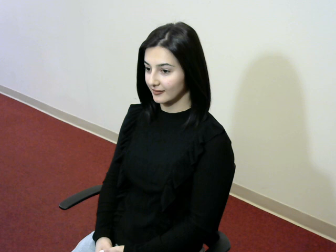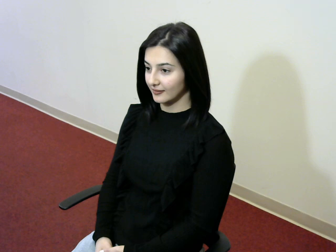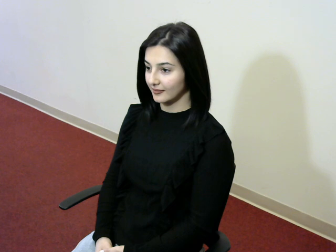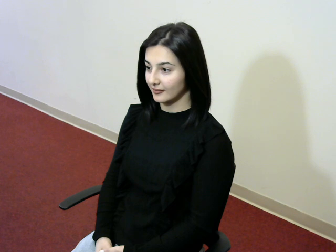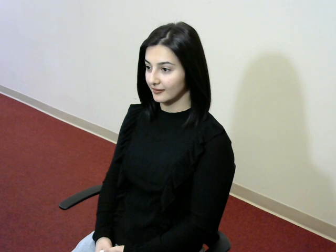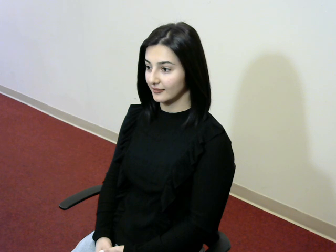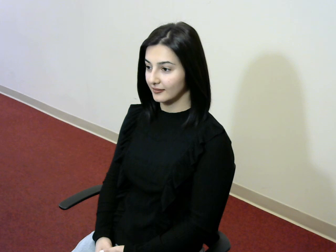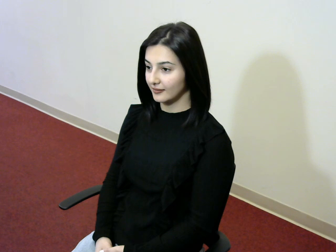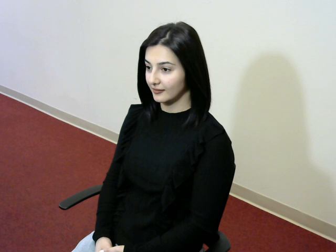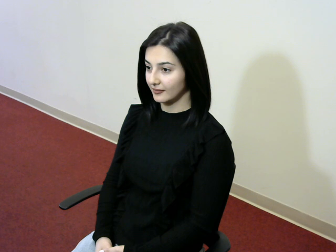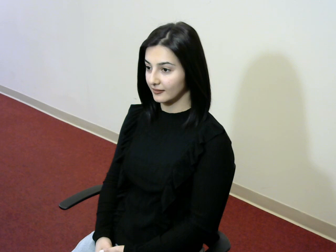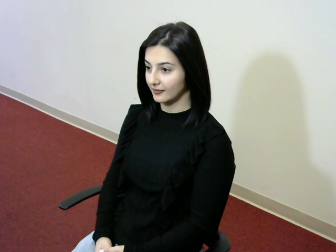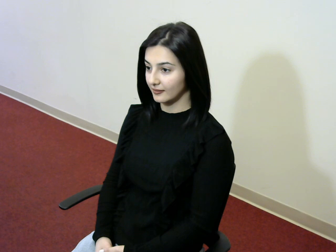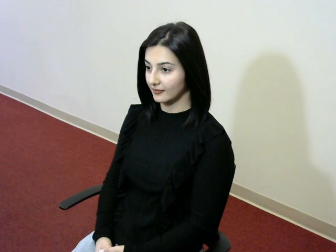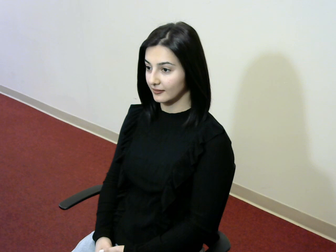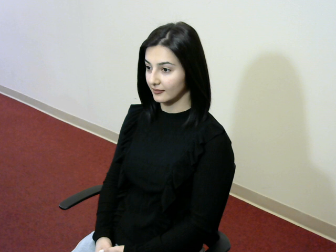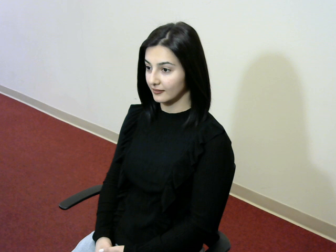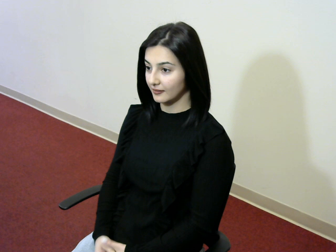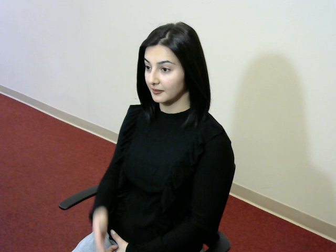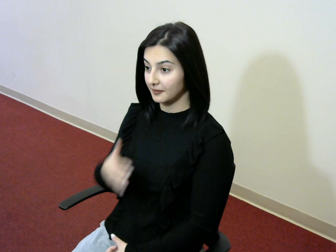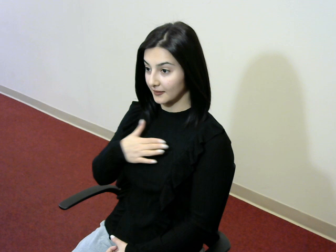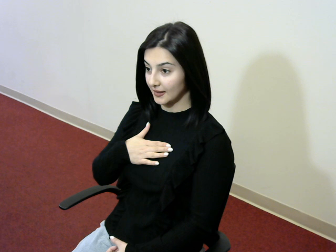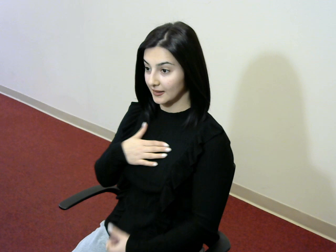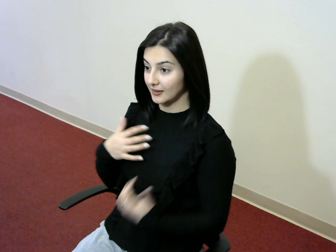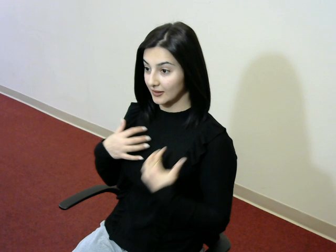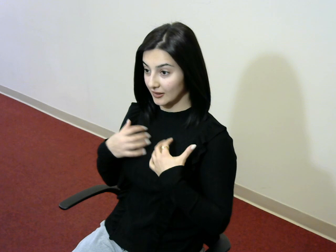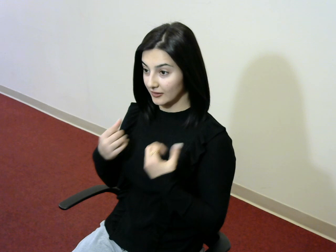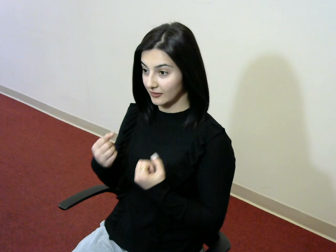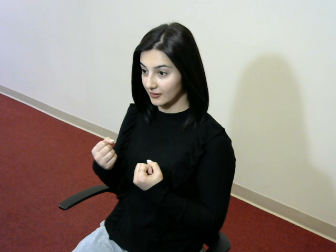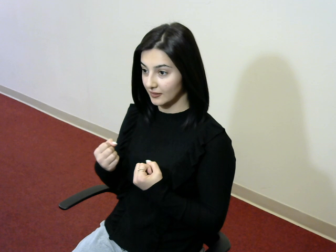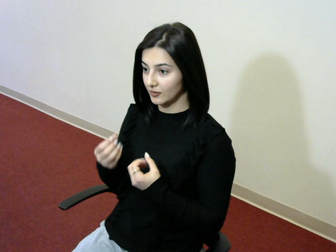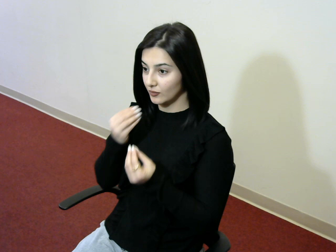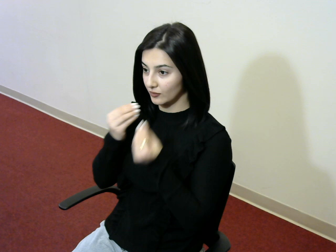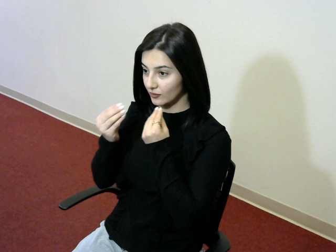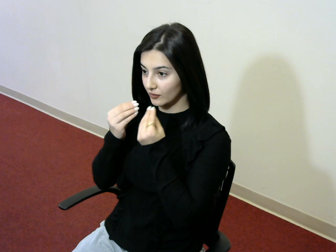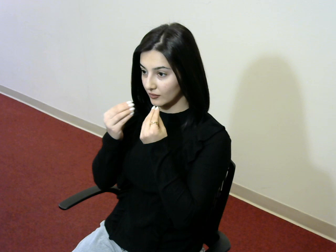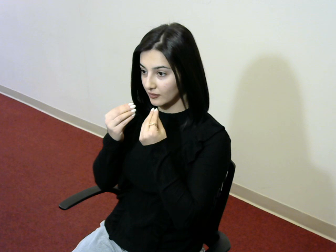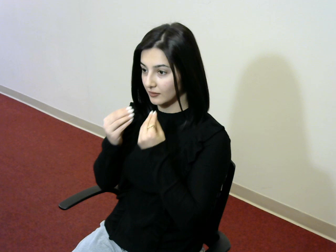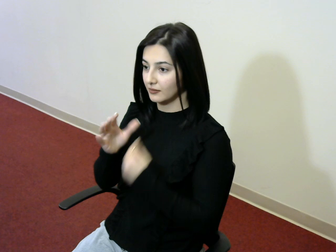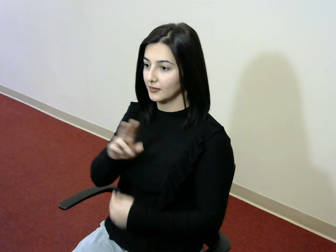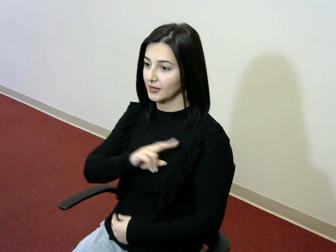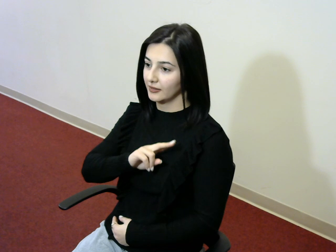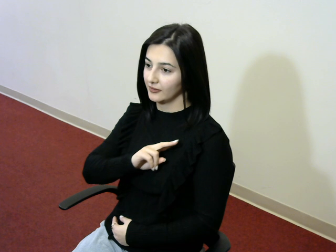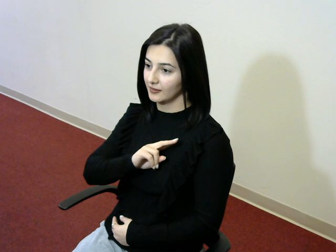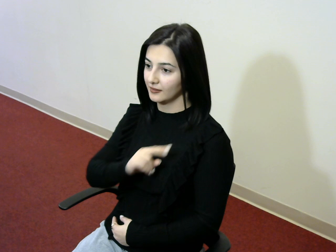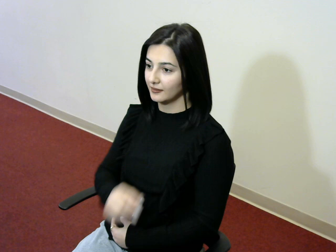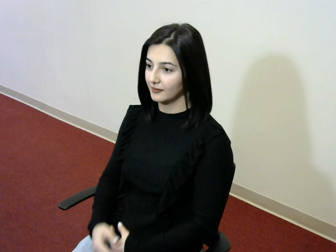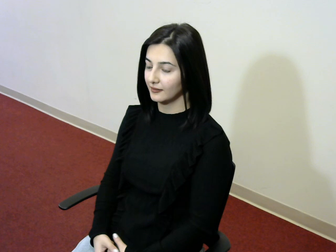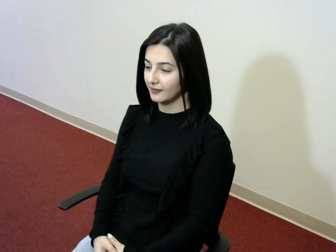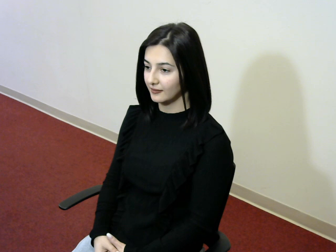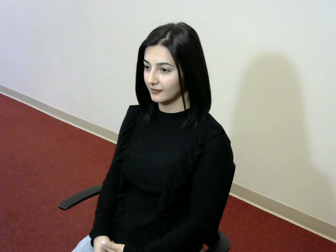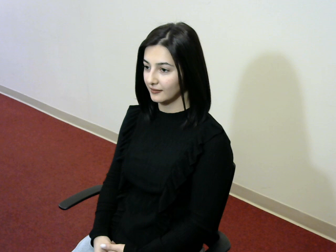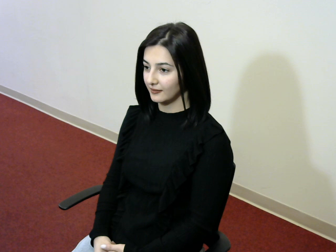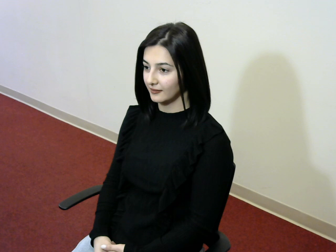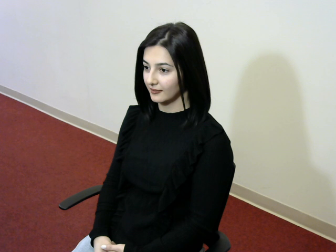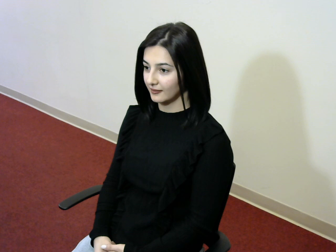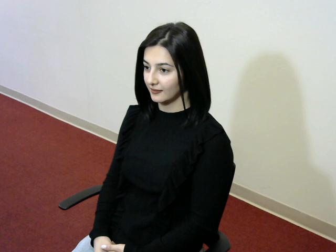Mən sağlam qidalanmağı sevirəm